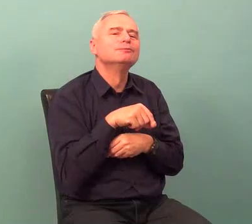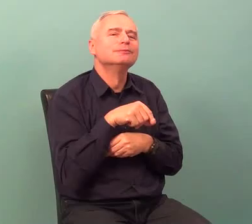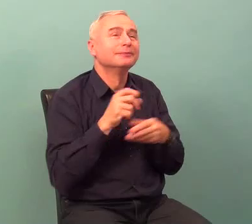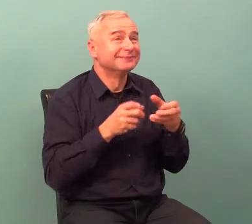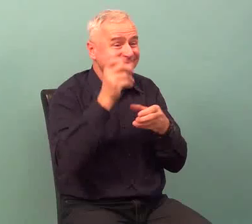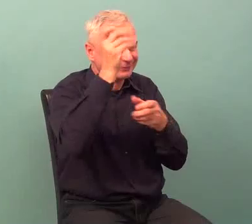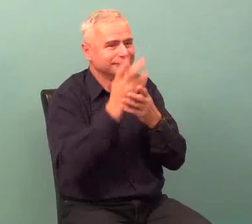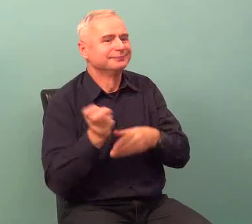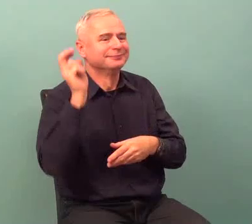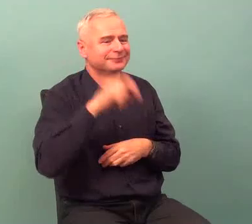Kot już się wspiął i wyszedł z rynny.